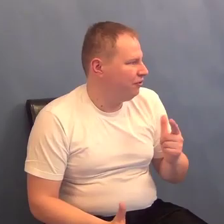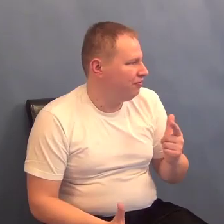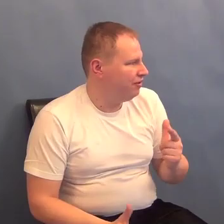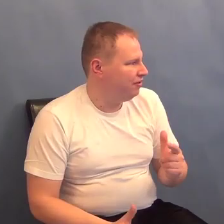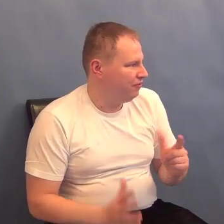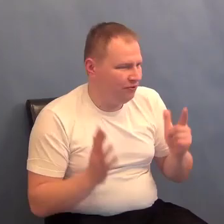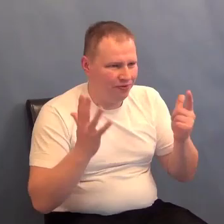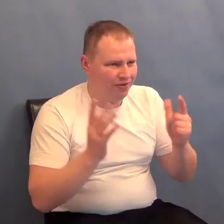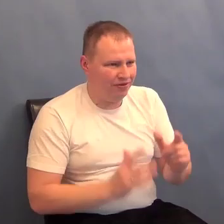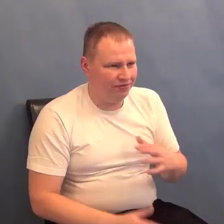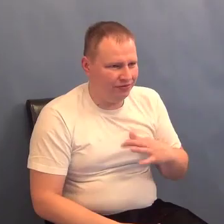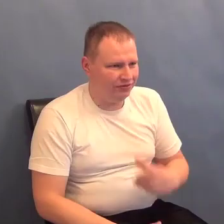Siódmego.